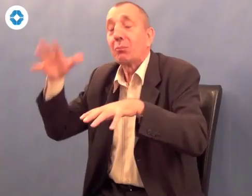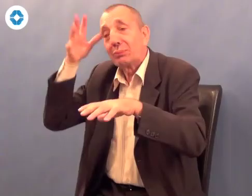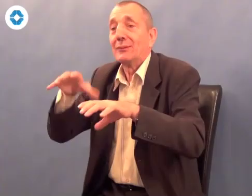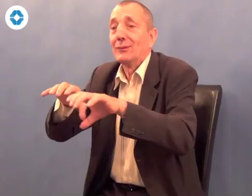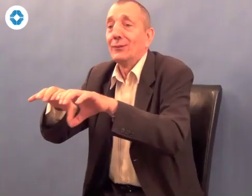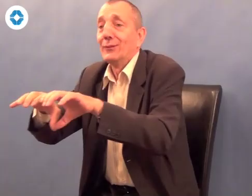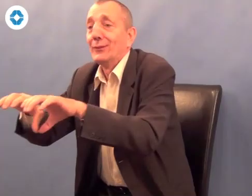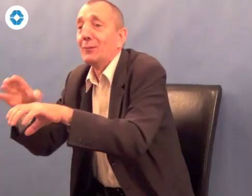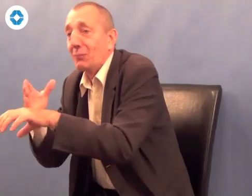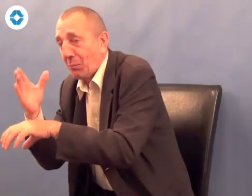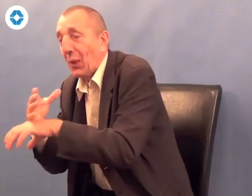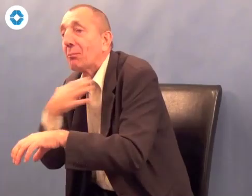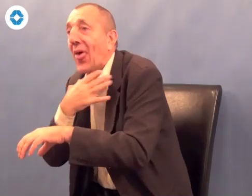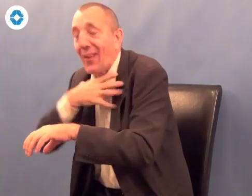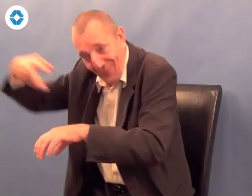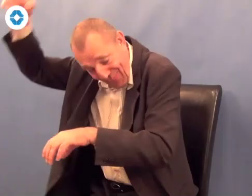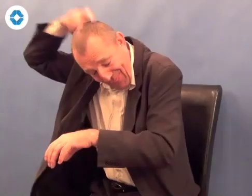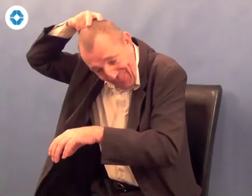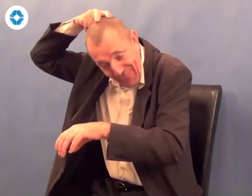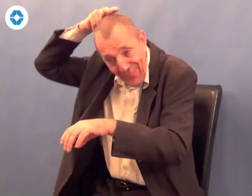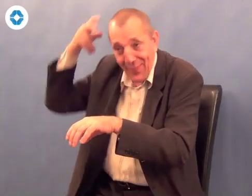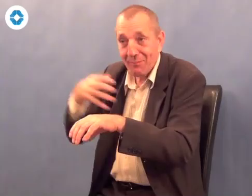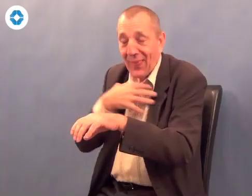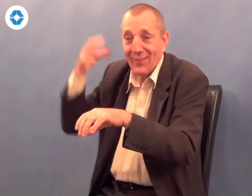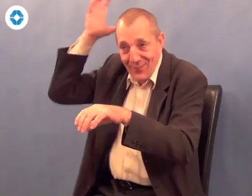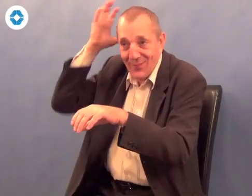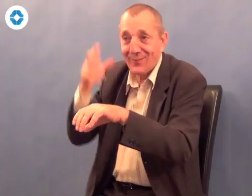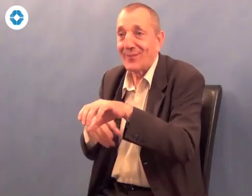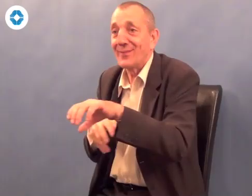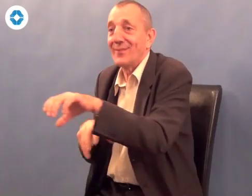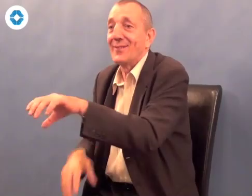Płynie, to mu pomaga, pies siedzi na głowie, płyną.